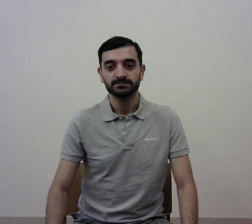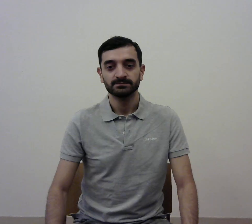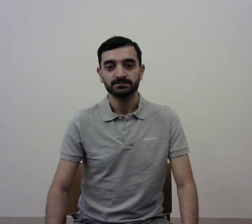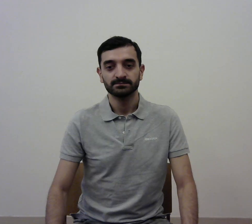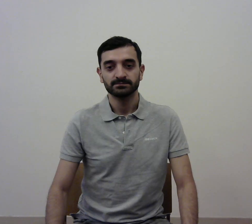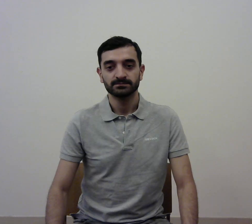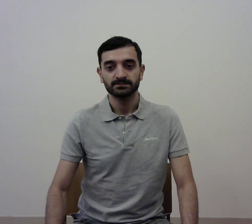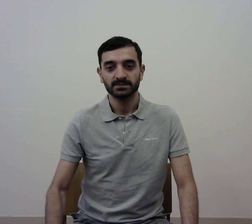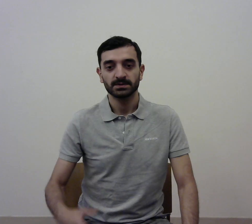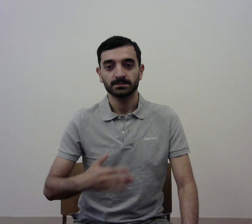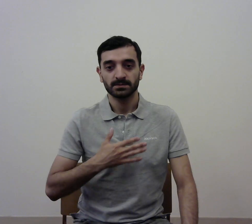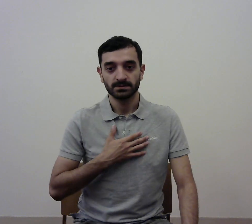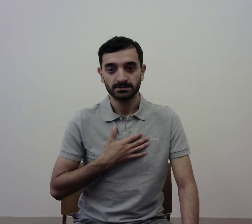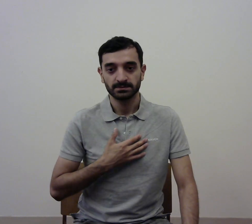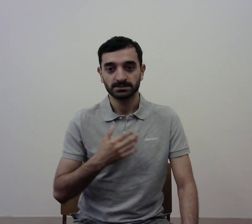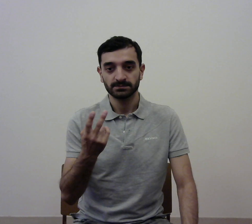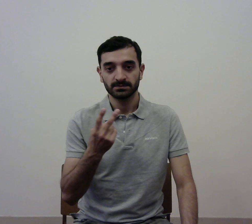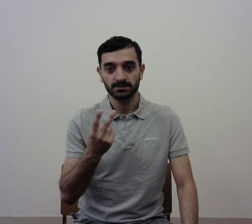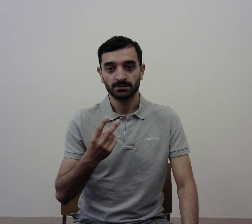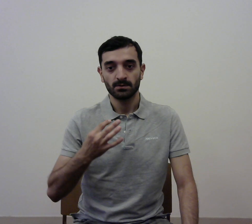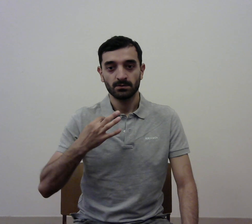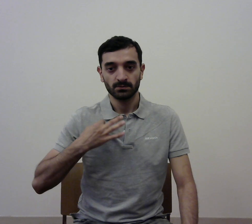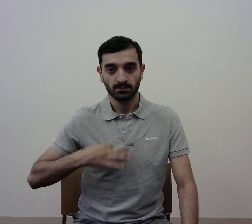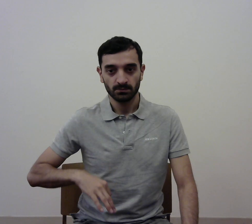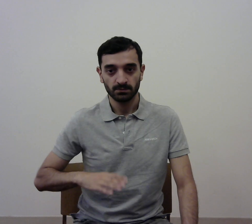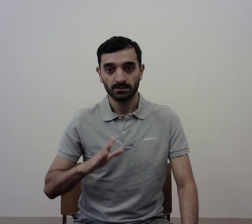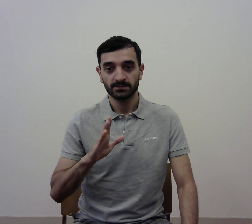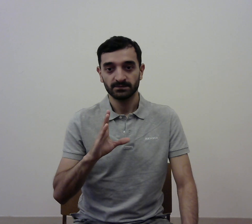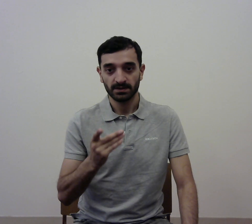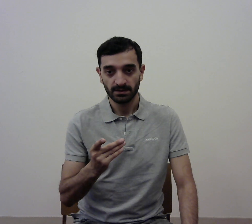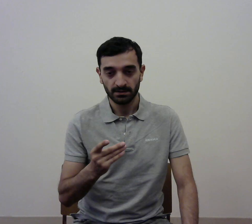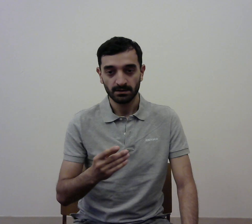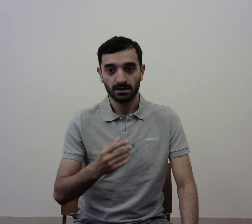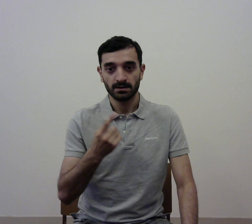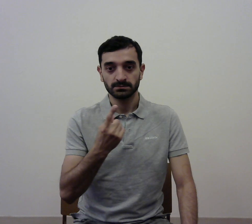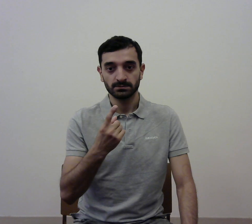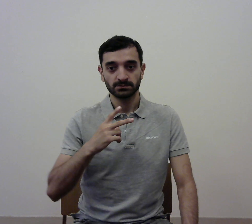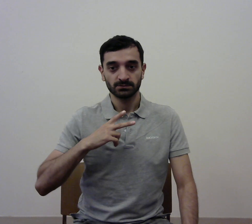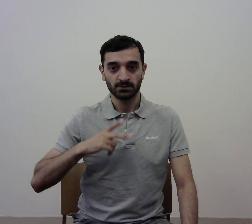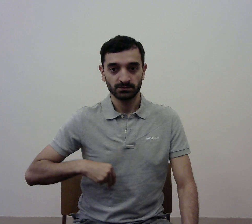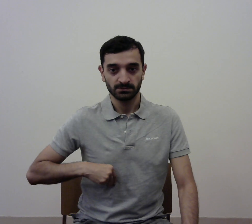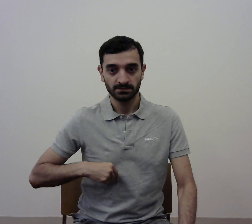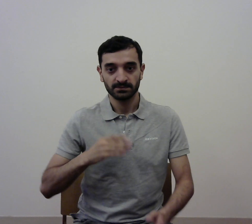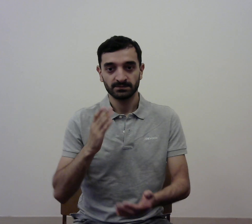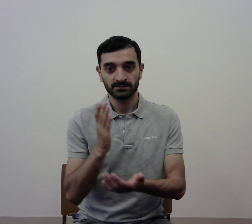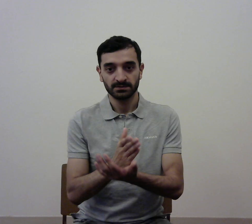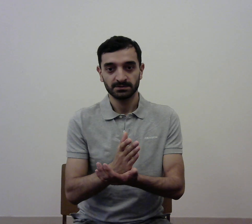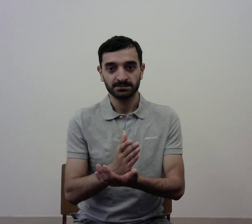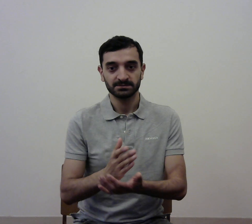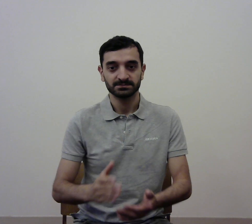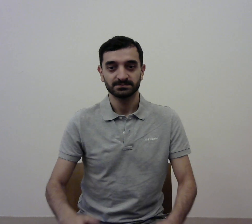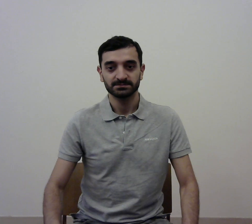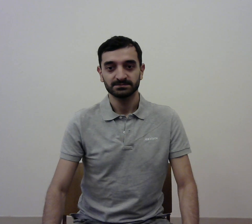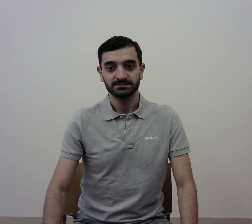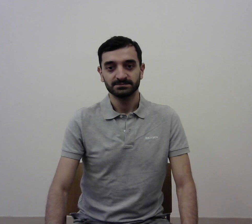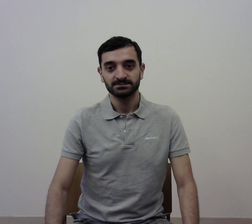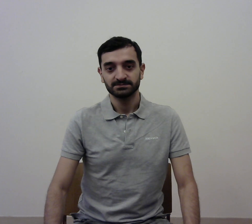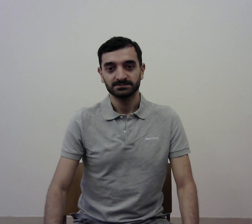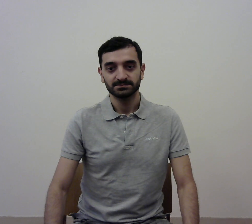Mənim 2 oğlum və 1 qızım var